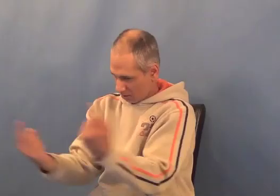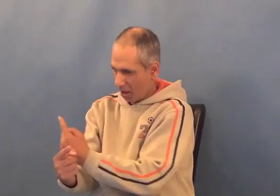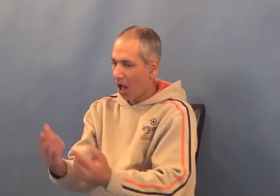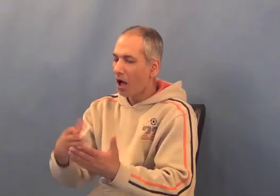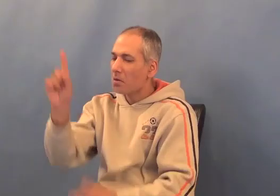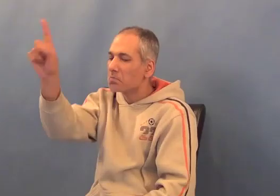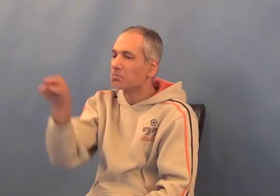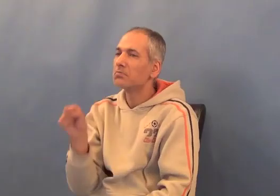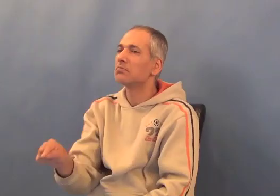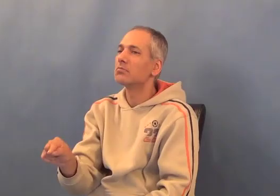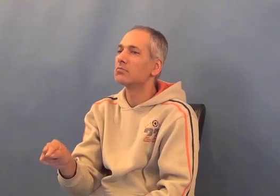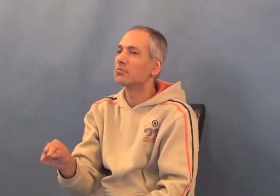Dlaczego tu jest wykrzyknik?